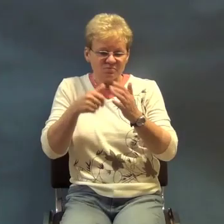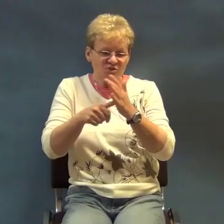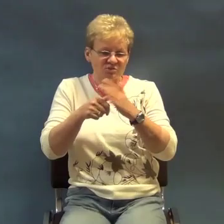Zorganizowana.